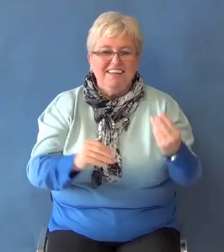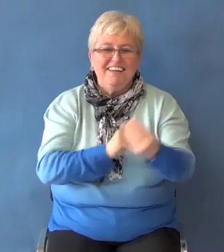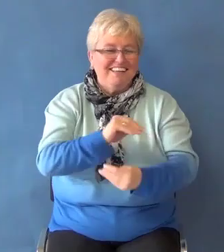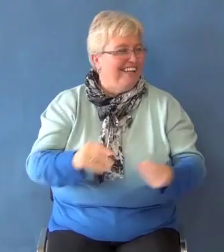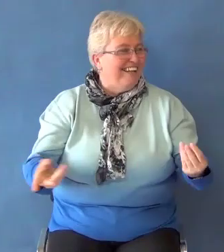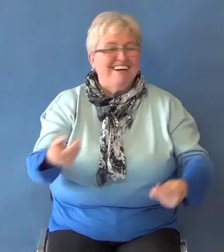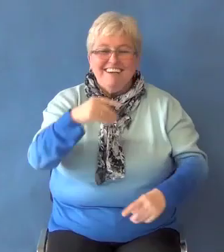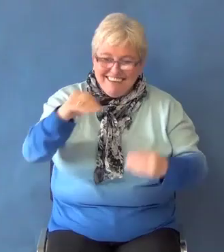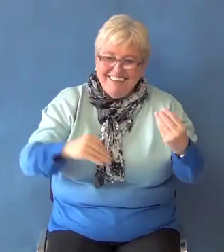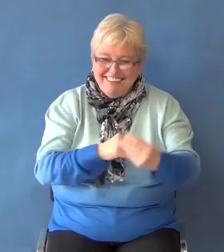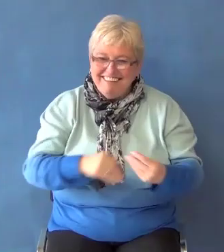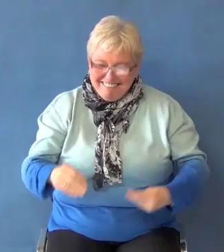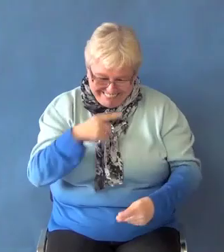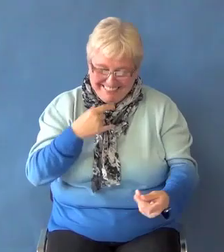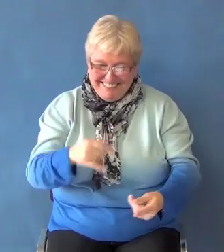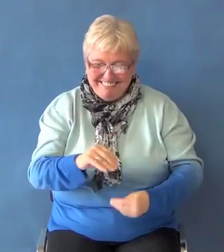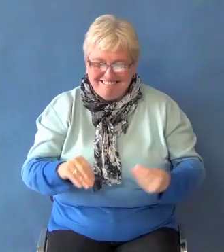Pozmieniane terminy, mówiłam.